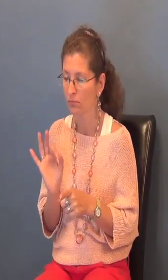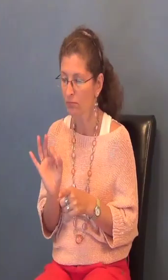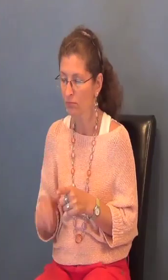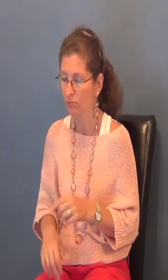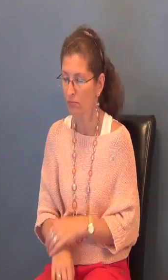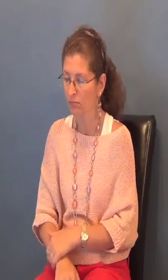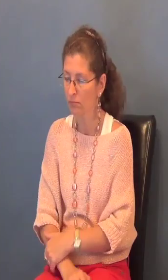Dobrze.